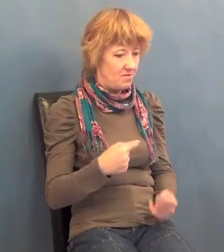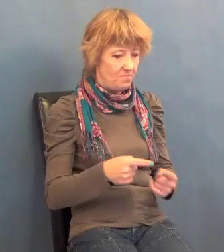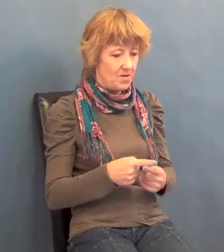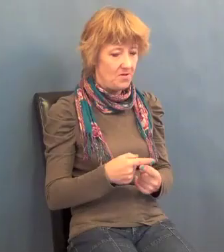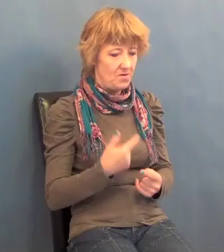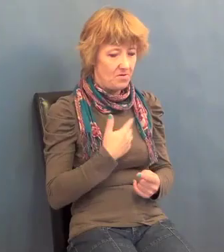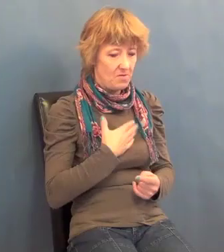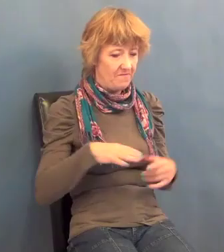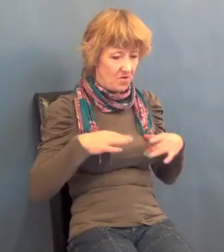Mi pasuje?